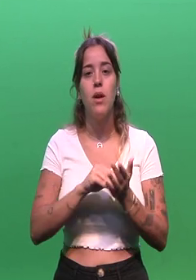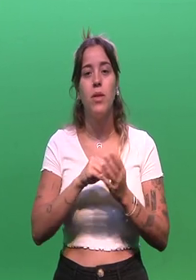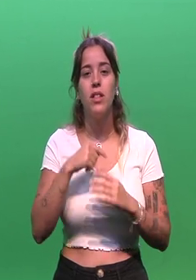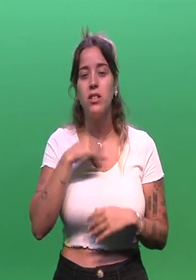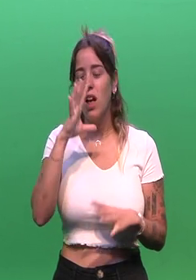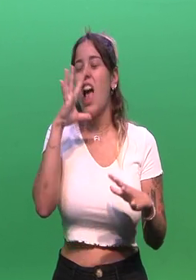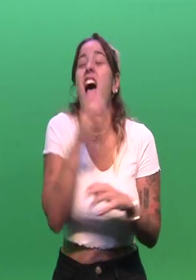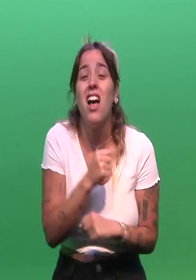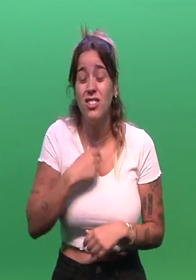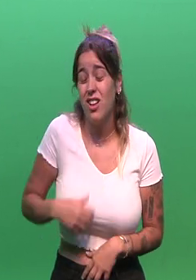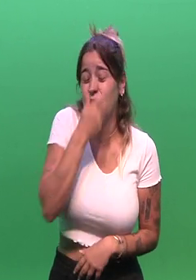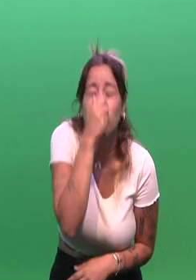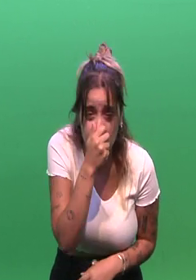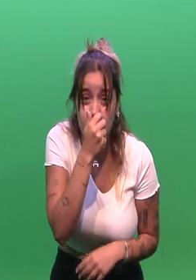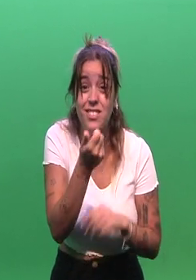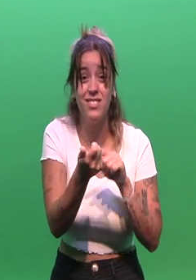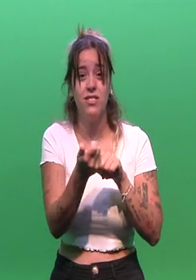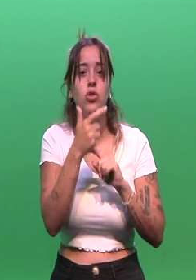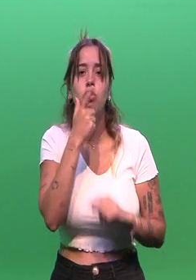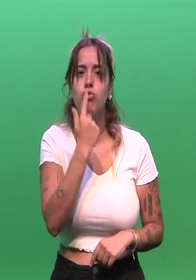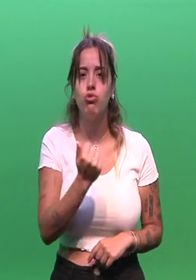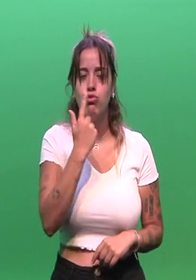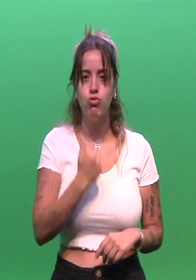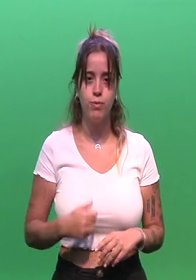De vegades quan esternudo, em tapo amb un mocador i veig que deixo una taca de color vermell.